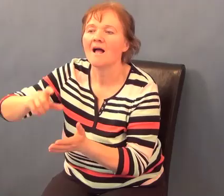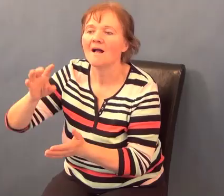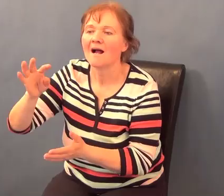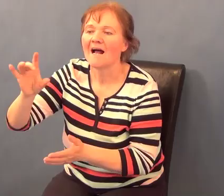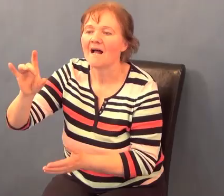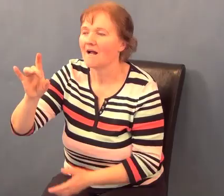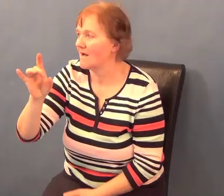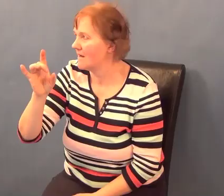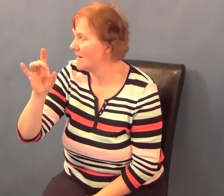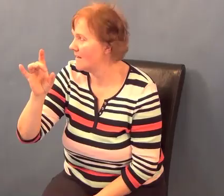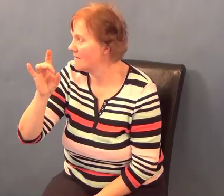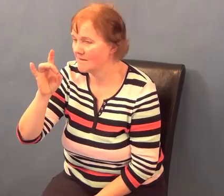G...